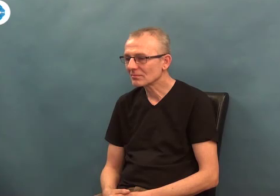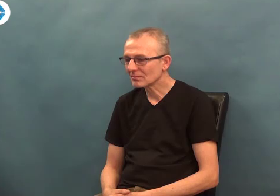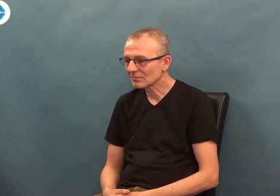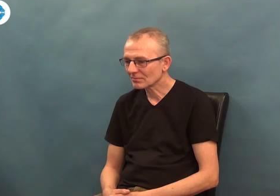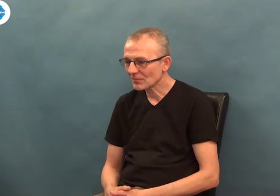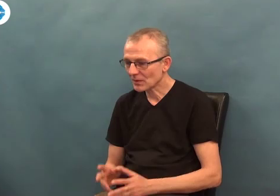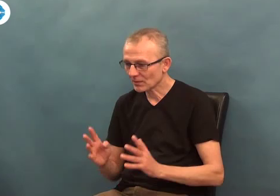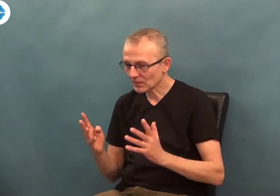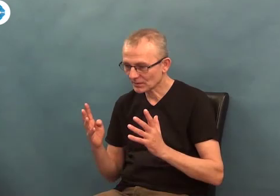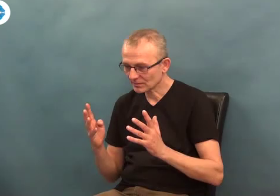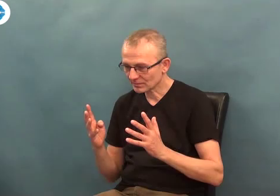Dziewiątego...